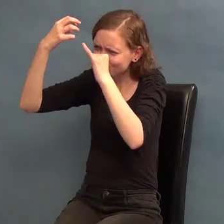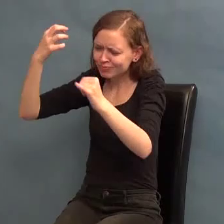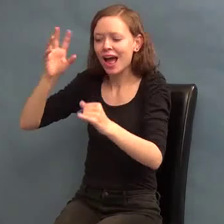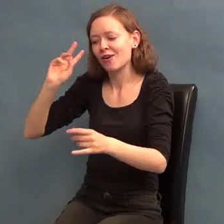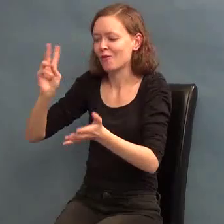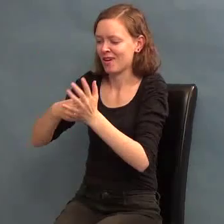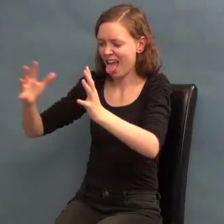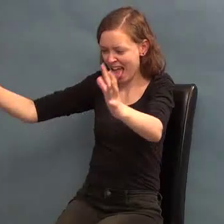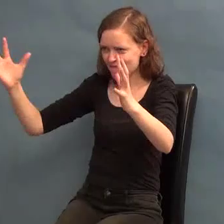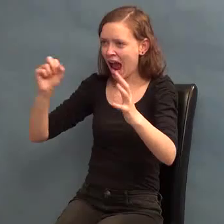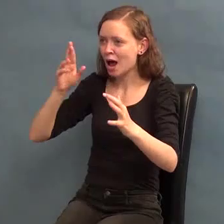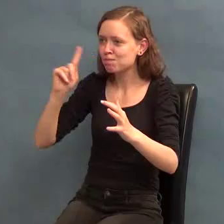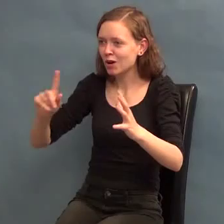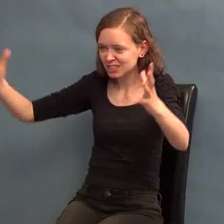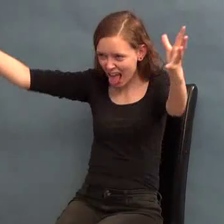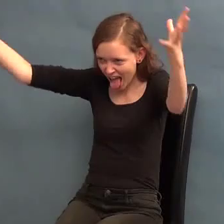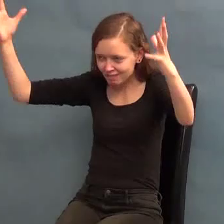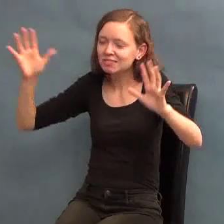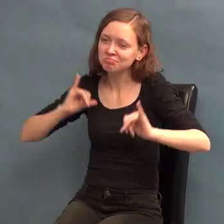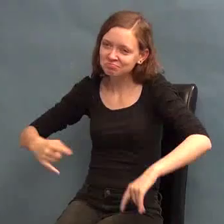Zdejmuje je i za drugim razem stawia na głowie wielkiego arbuza.